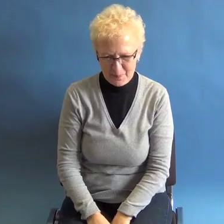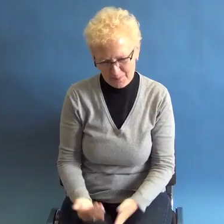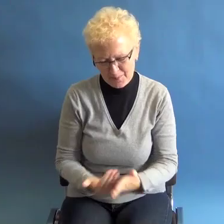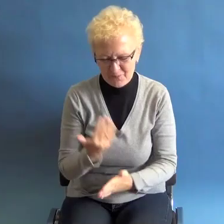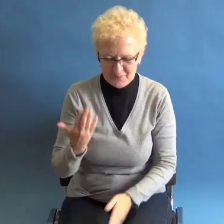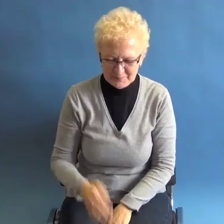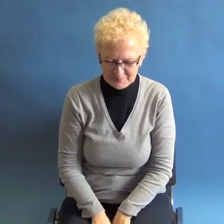Nowy.